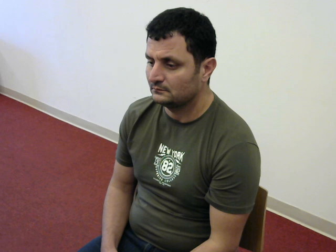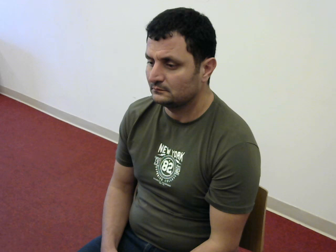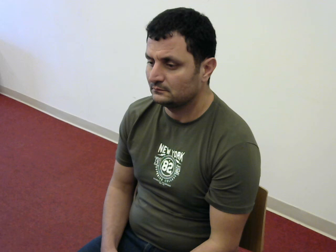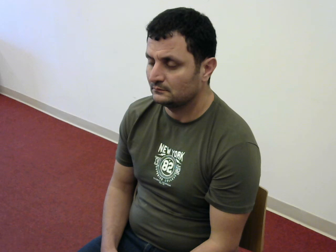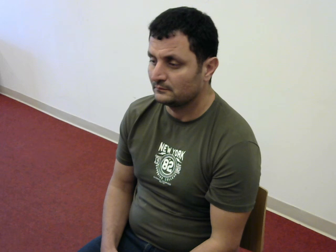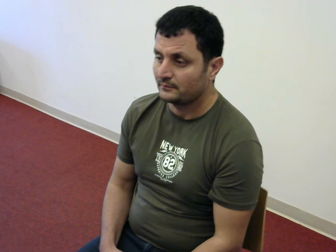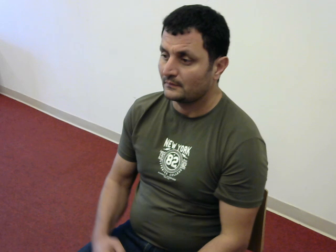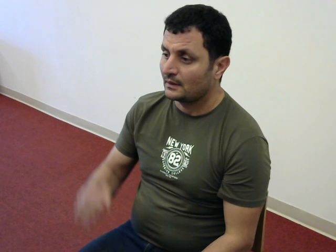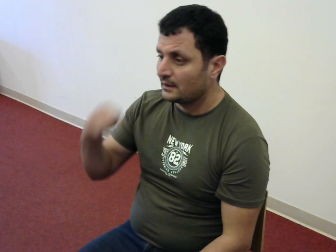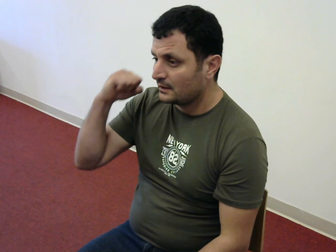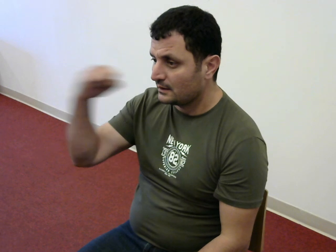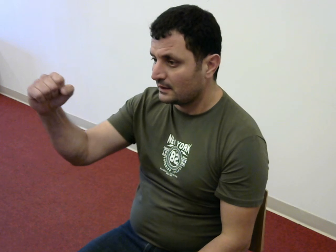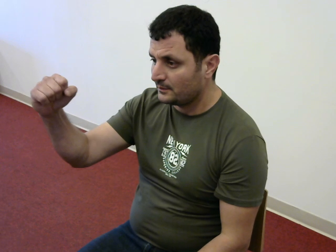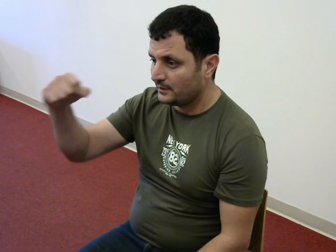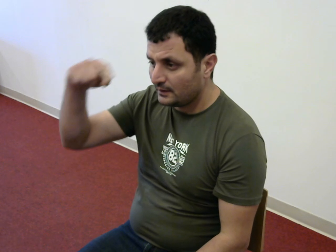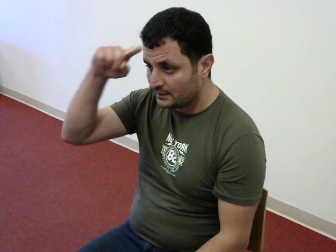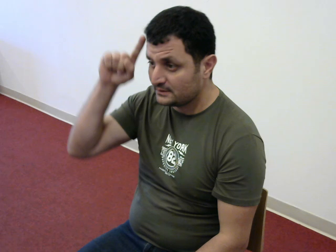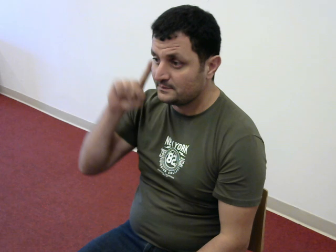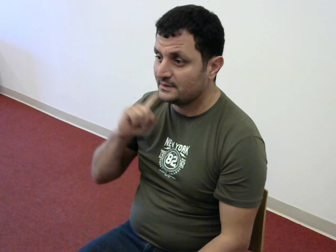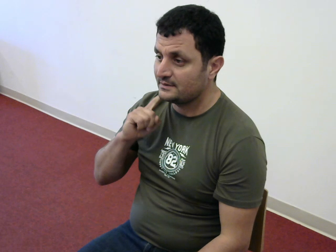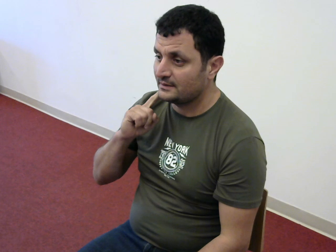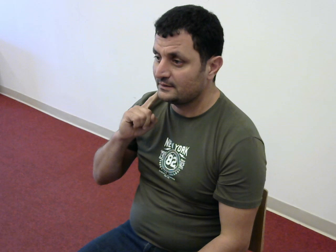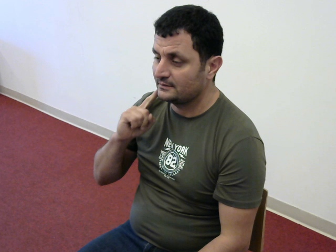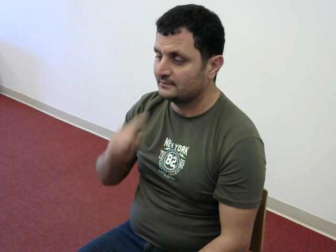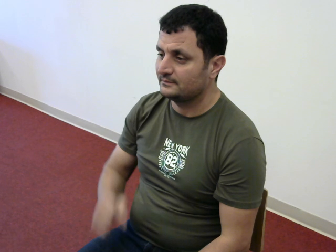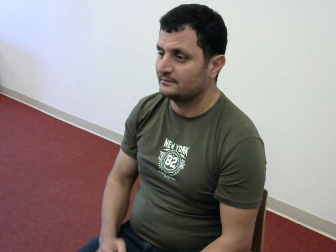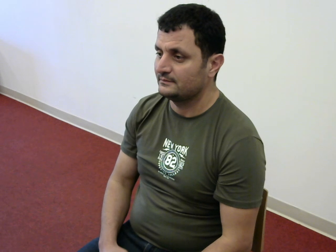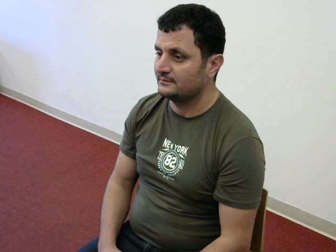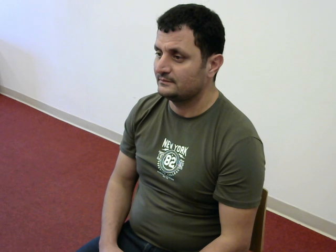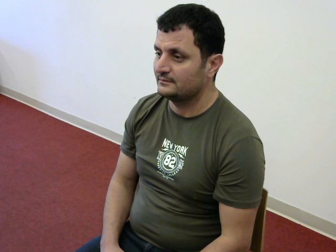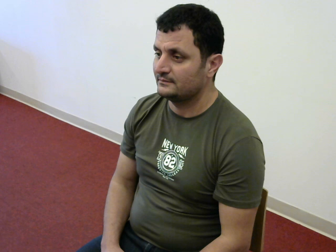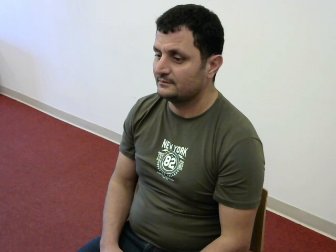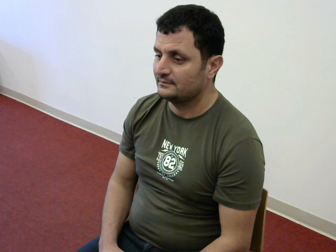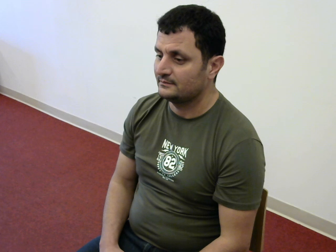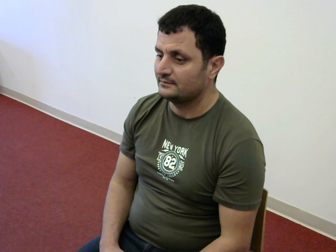Qarabağ Azərbaycandır!